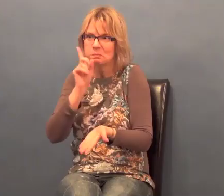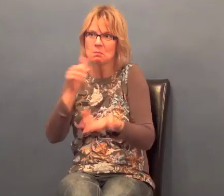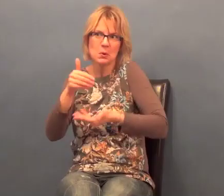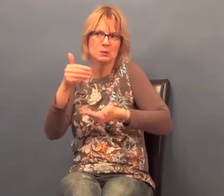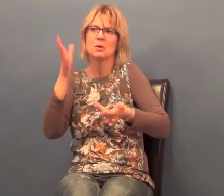Bo nie słyszę.